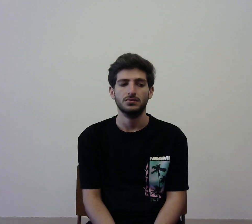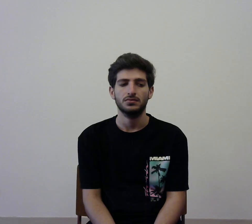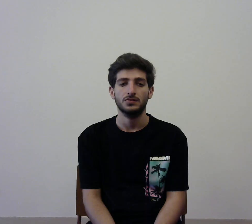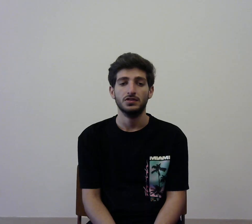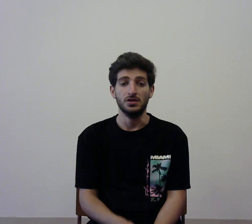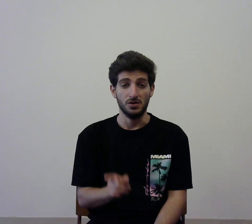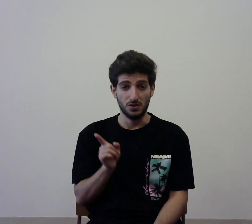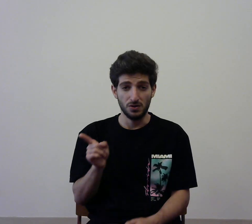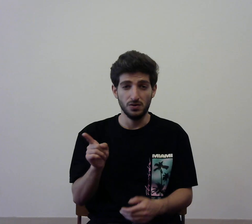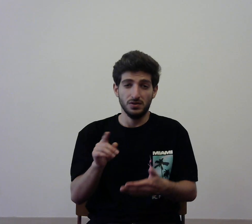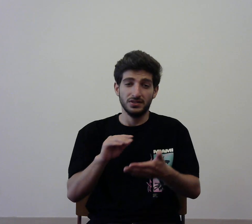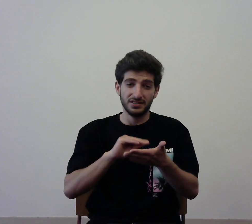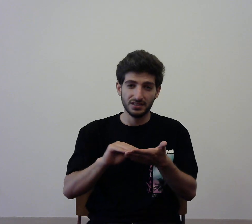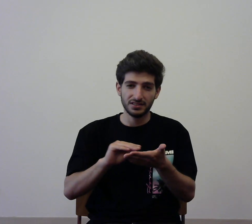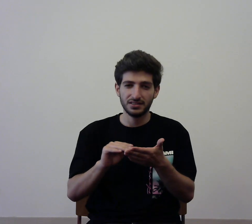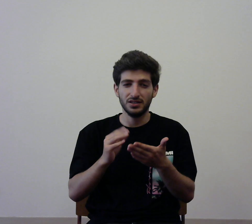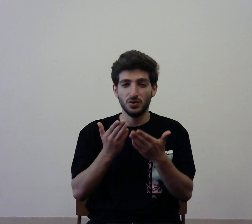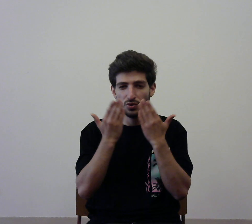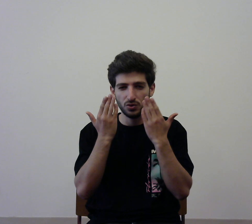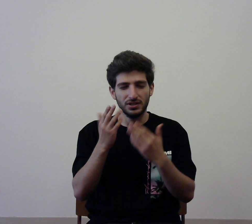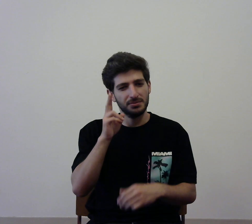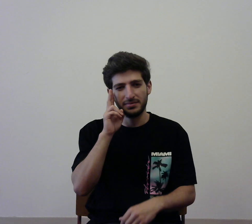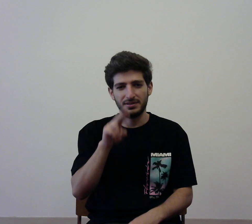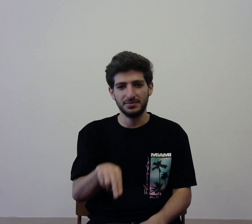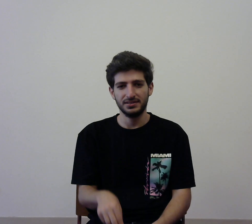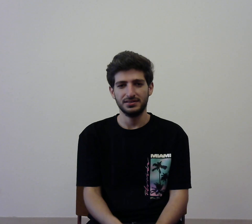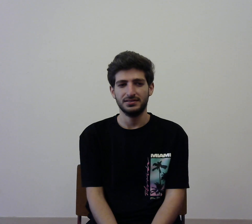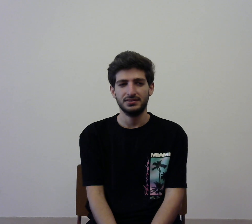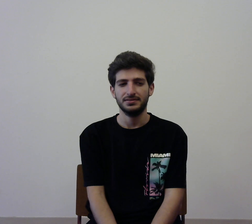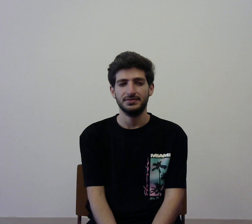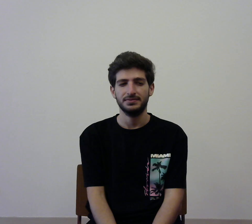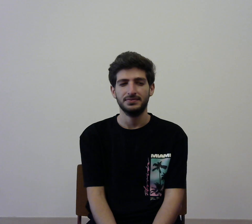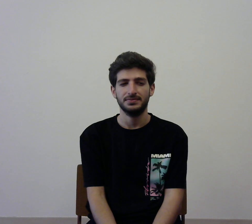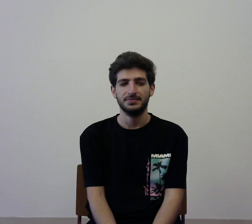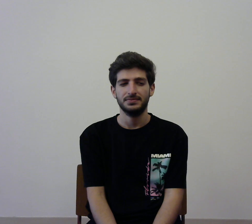O yazıb-oxuya bilmir